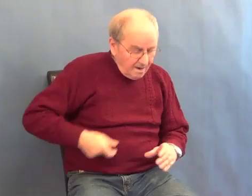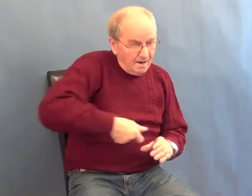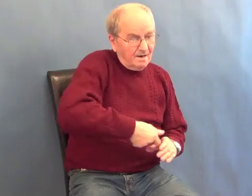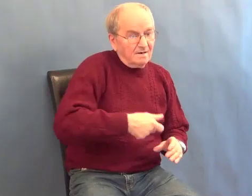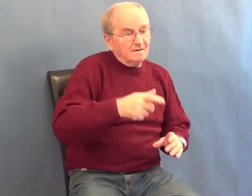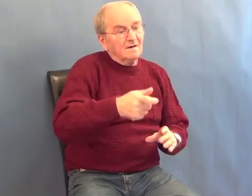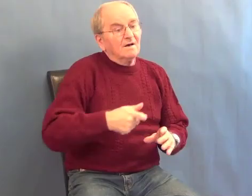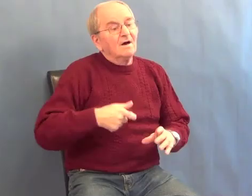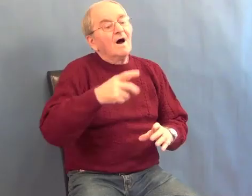Polewać.